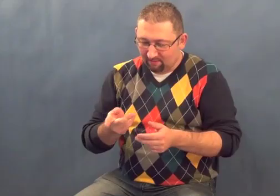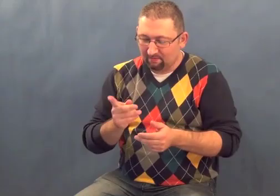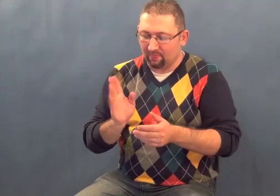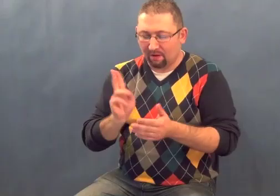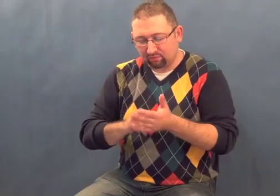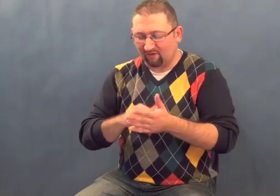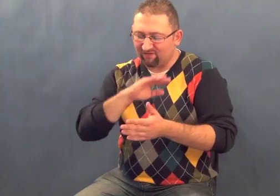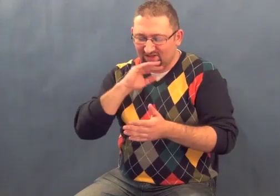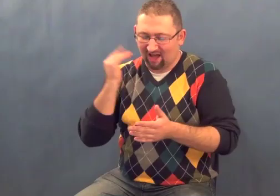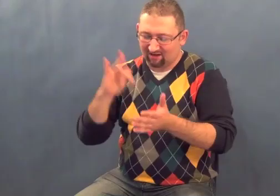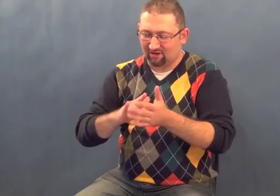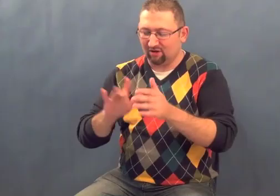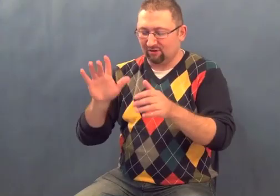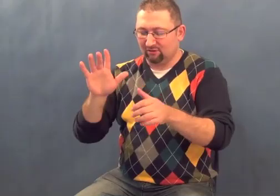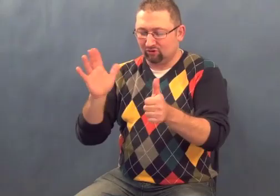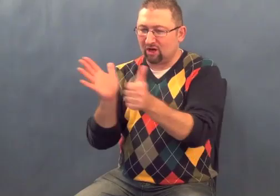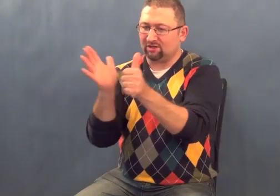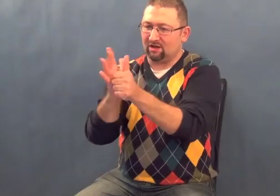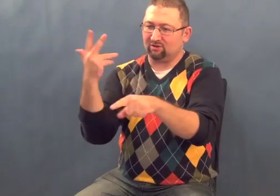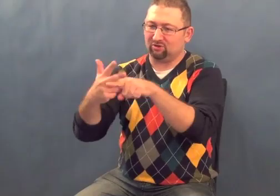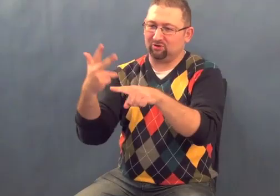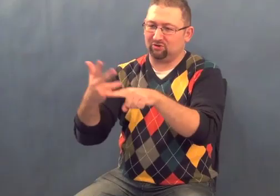Na przykład wystarczy przybyć na miejsce o 16.30.